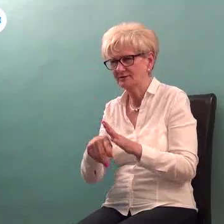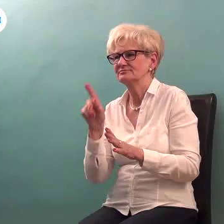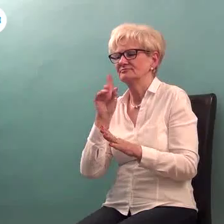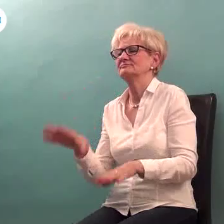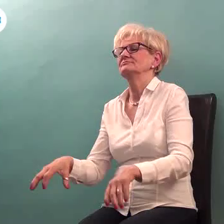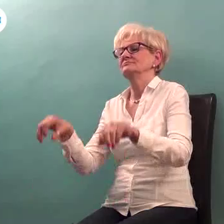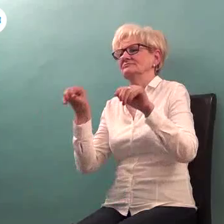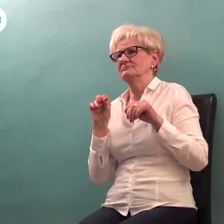Chłopiec nakrywa się kołdrą.